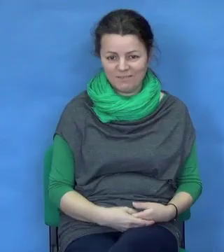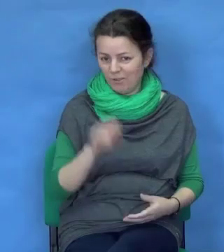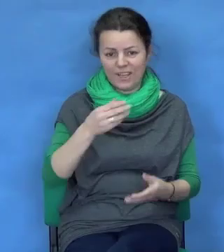Można.